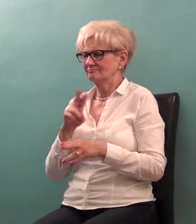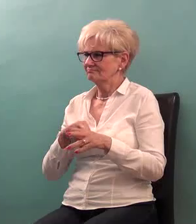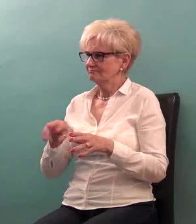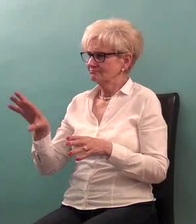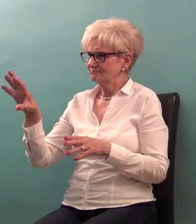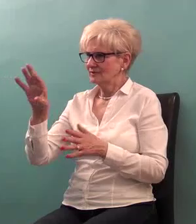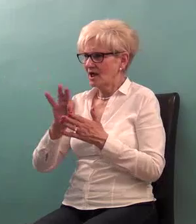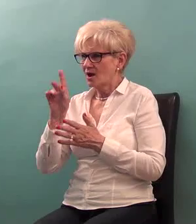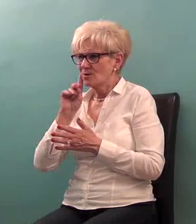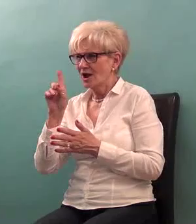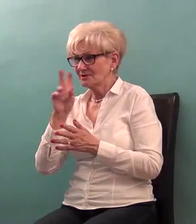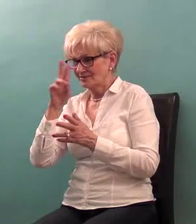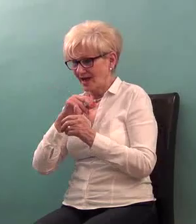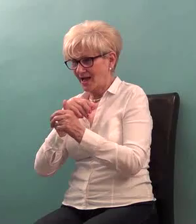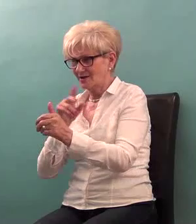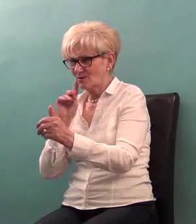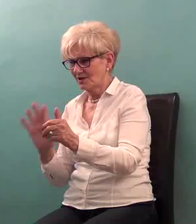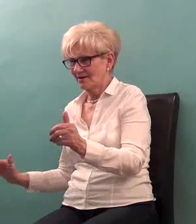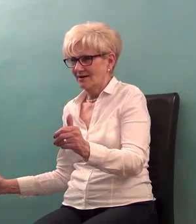Tata odchodzi, a chłopiec podchodzi do niego i chce iść razem z nim.